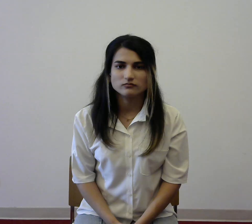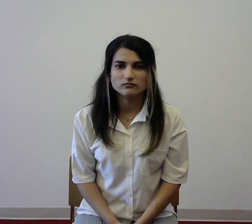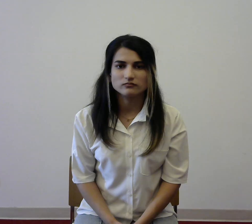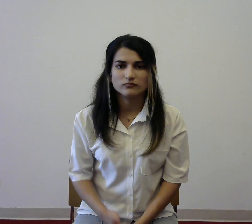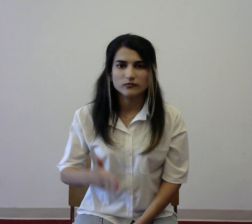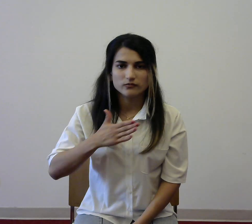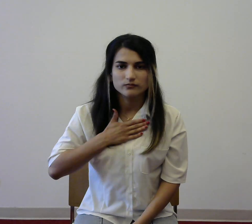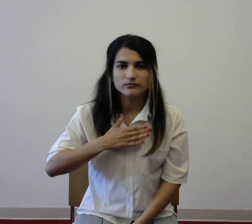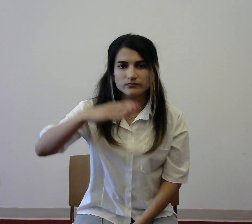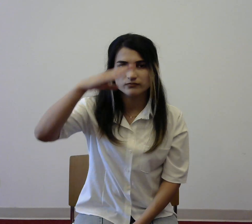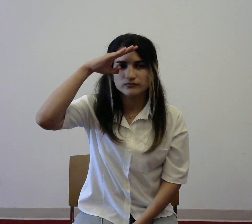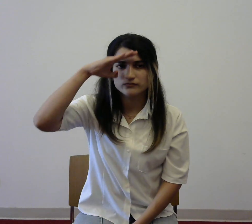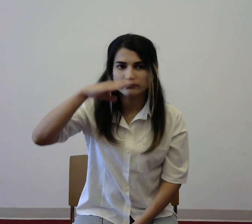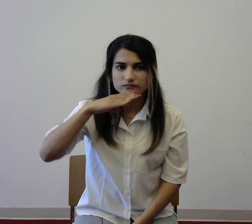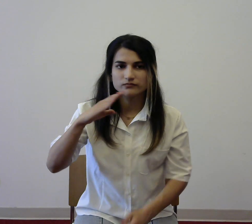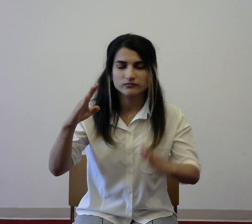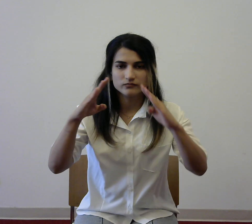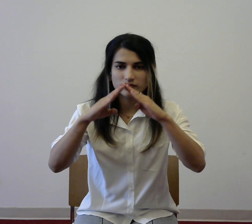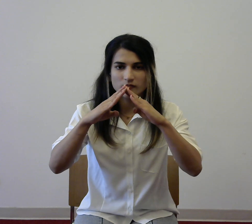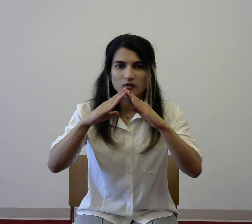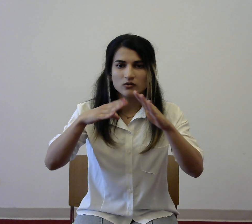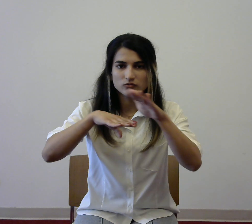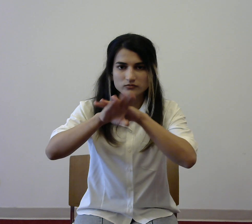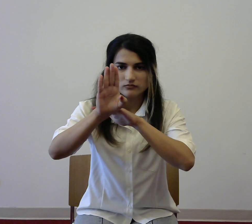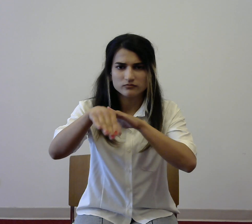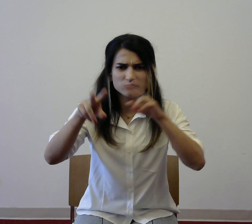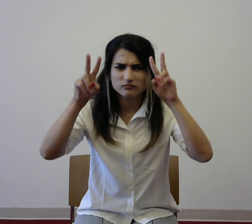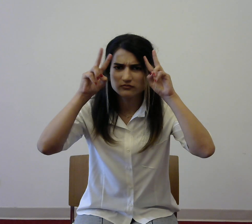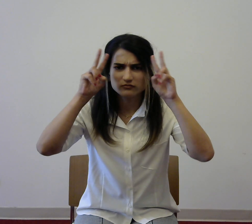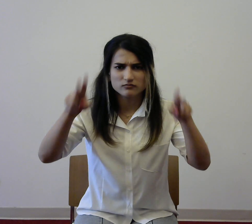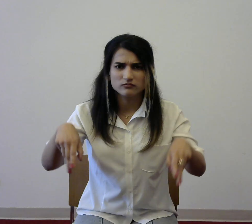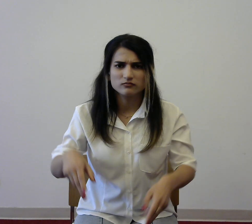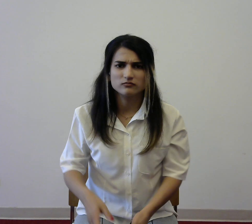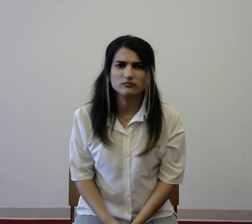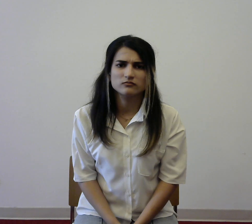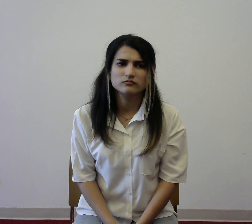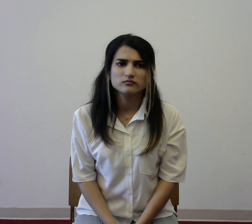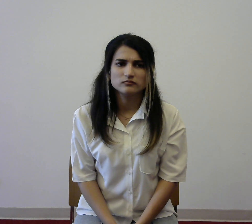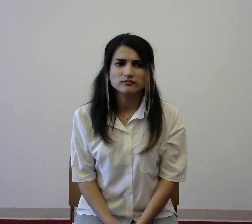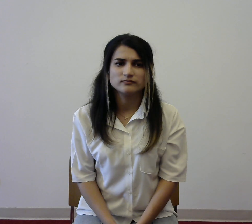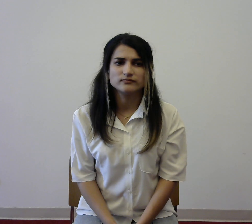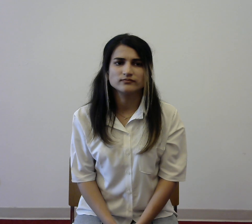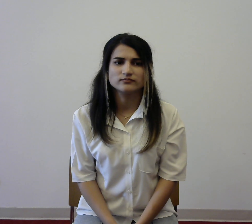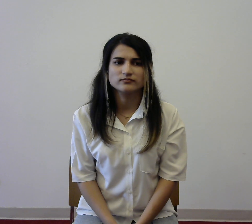Mənim atam evdən çıxa bilmir